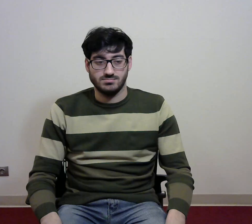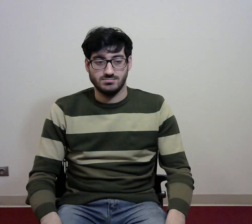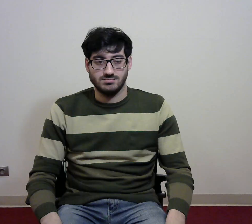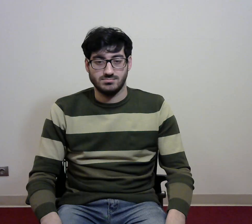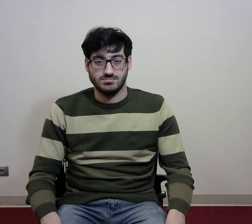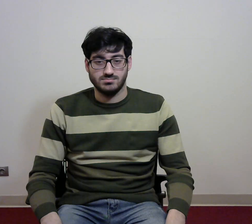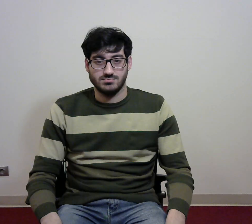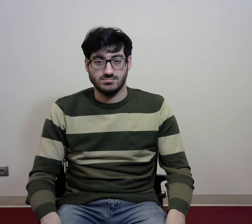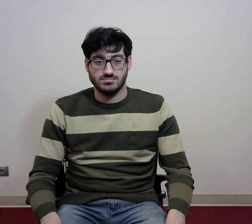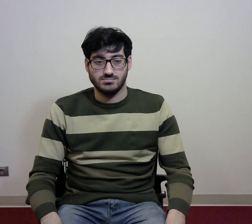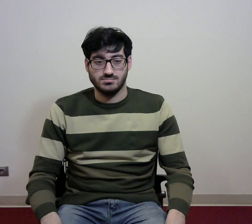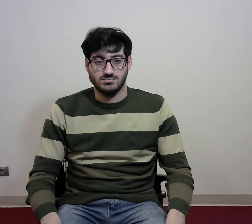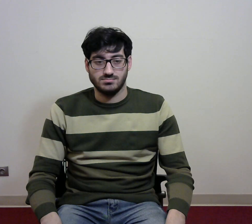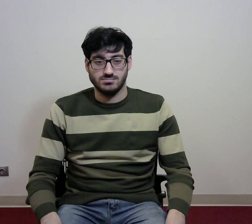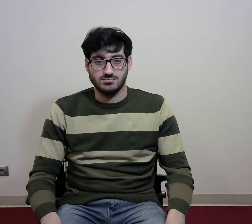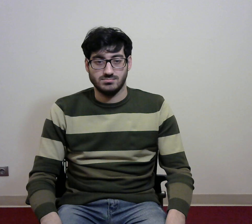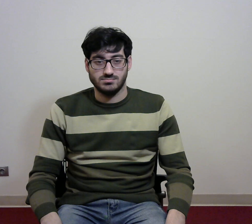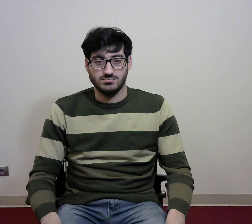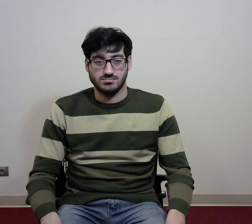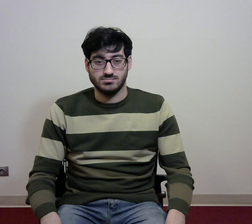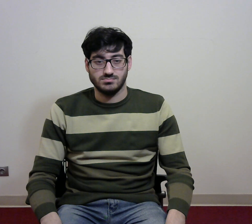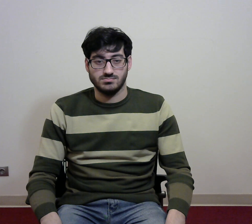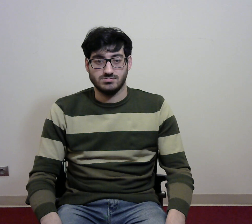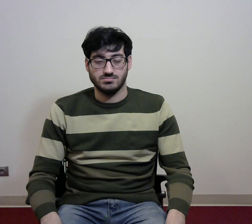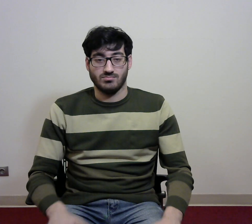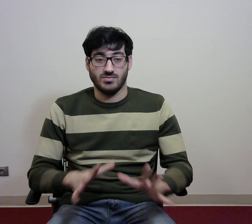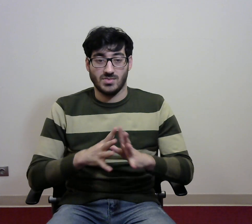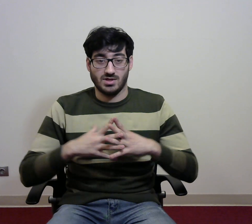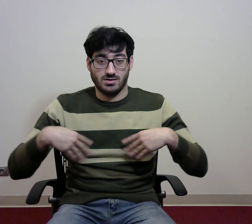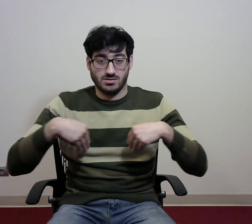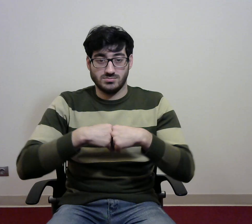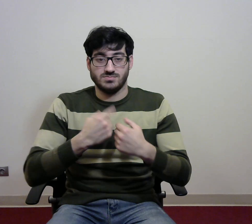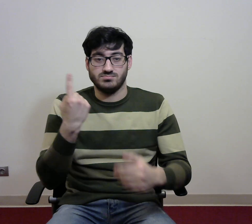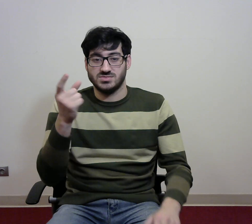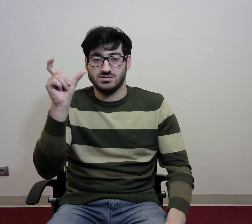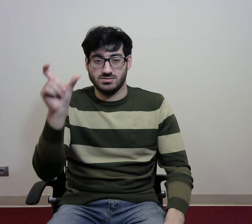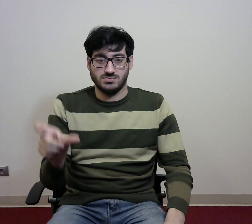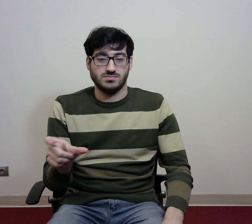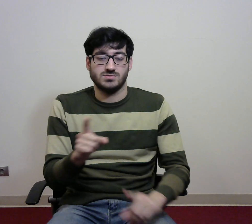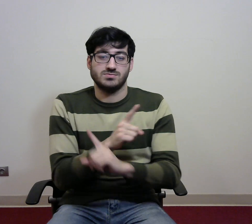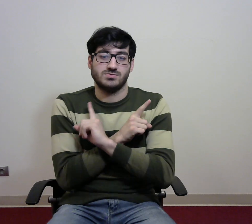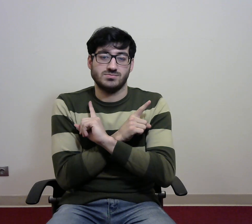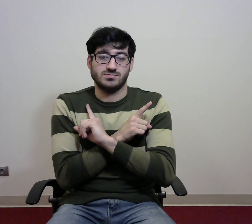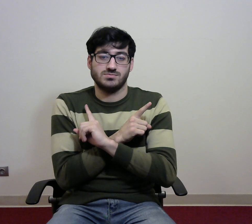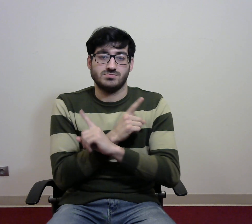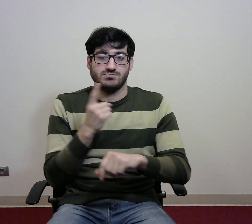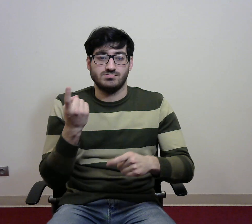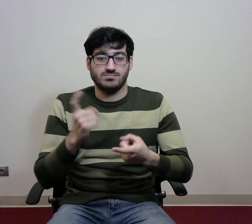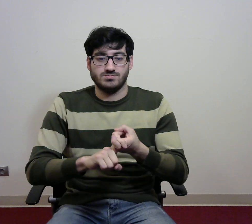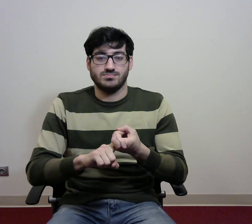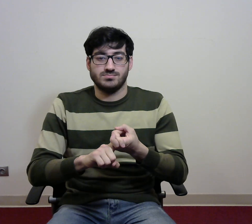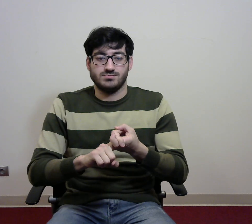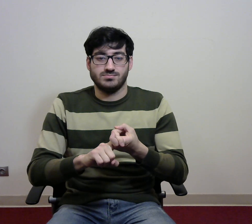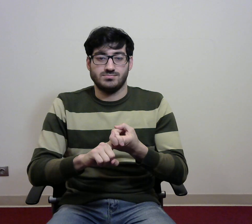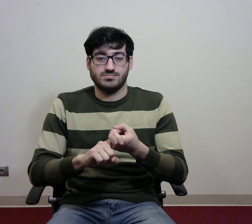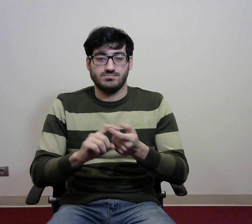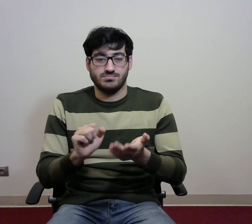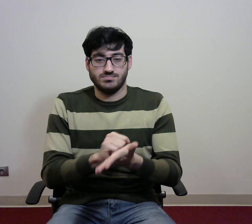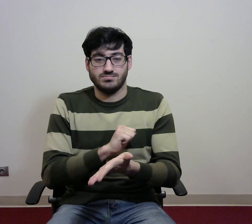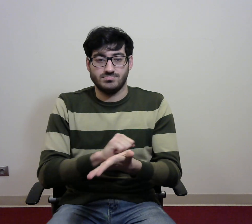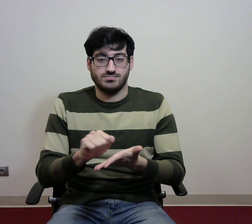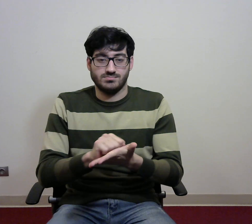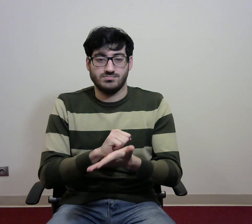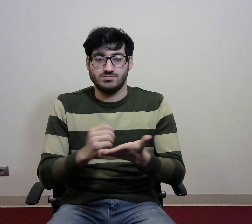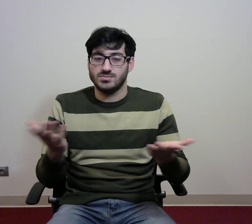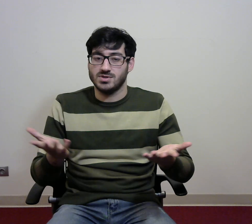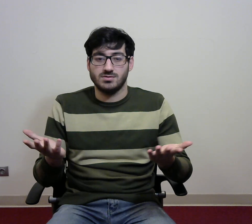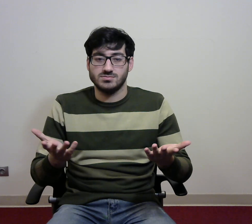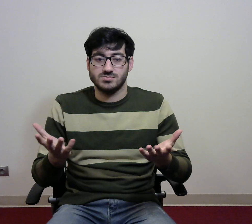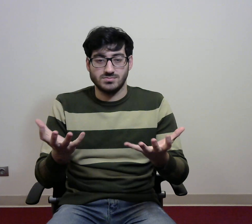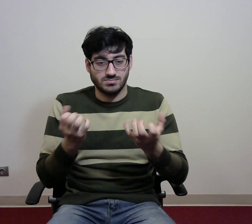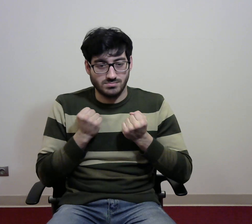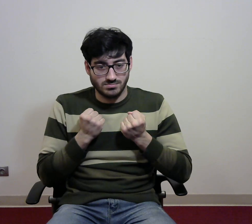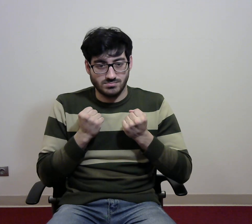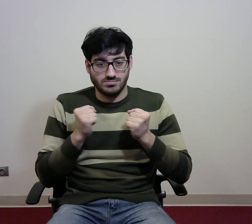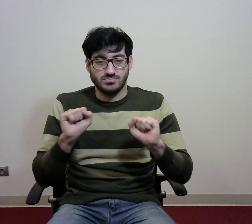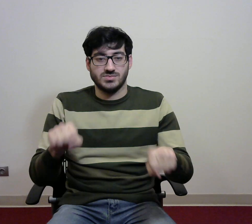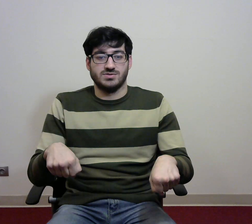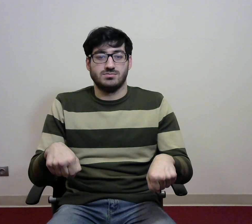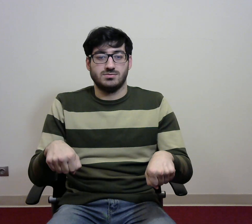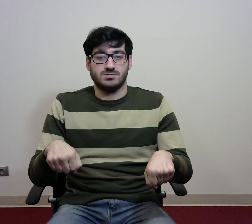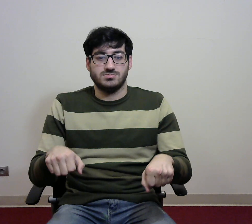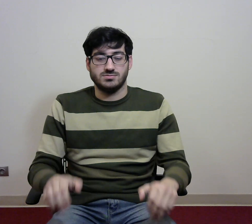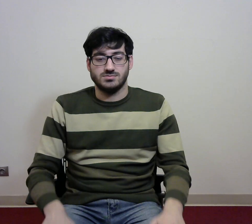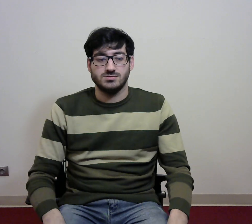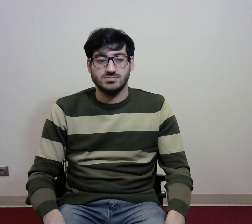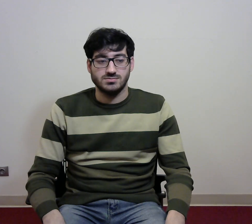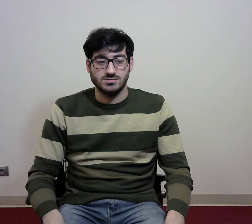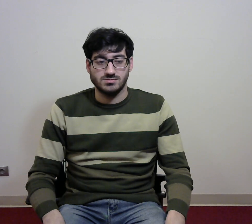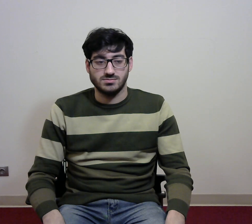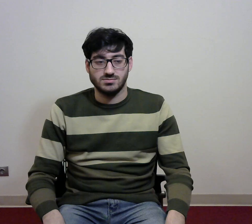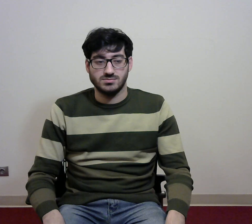Ailədən bir şəxsin ölməsi ilə bağlı sənəd necə almaq olar?